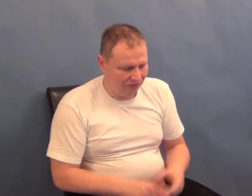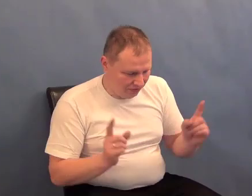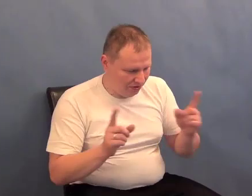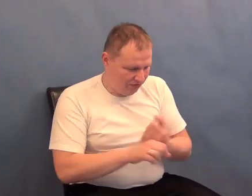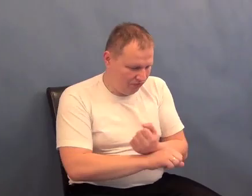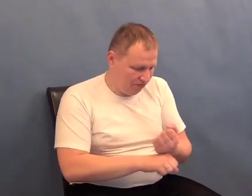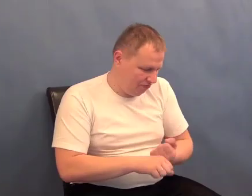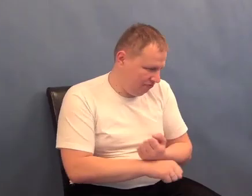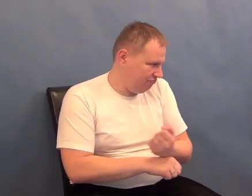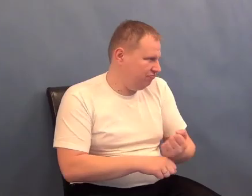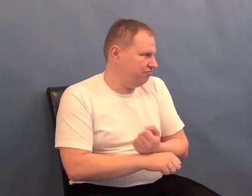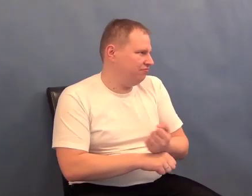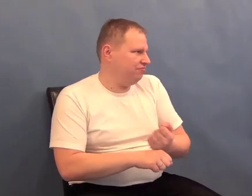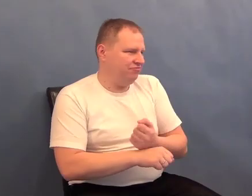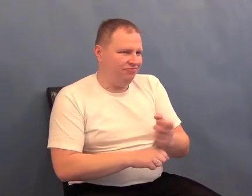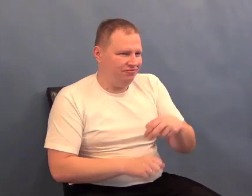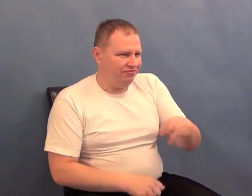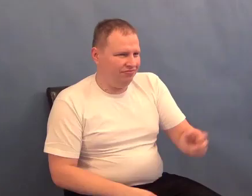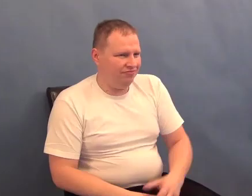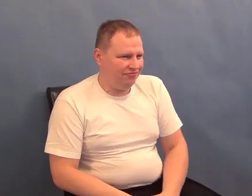Uwaga na truciznę.